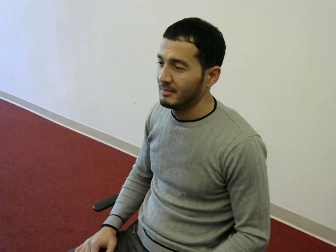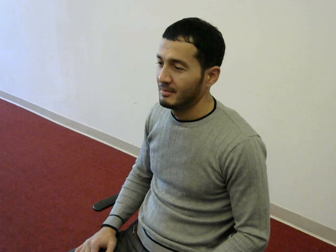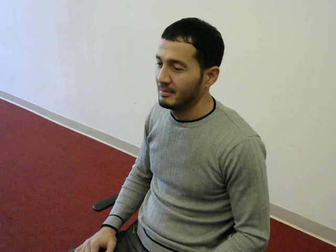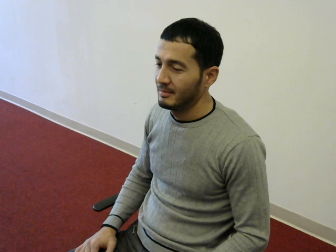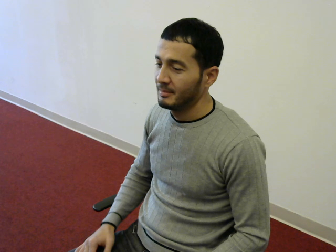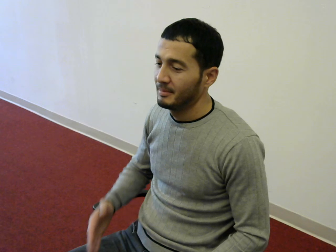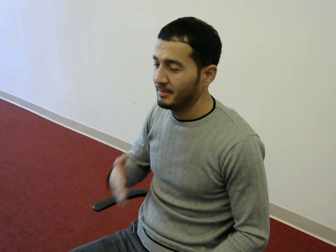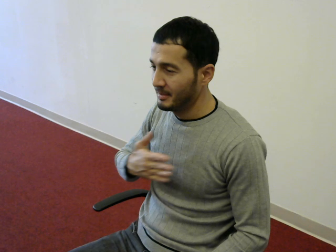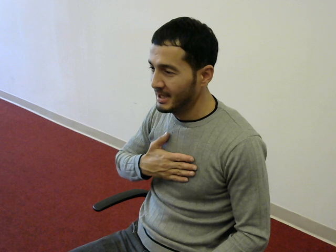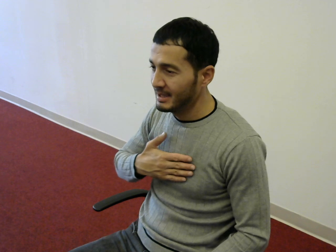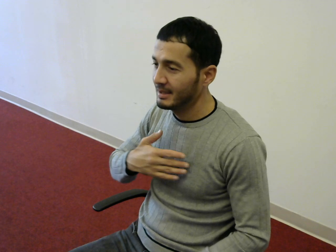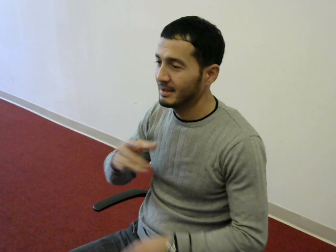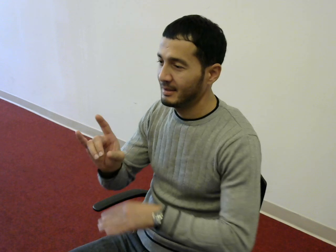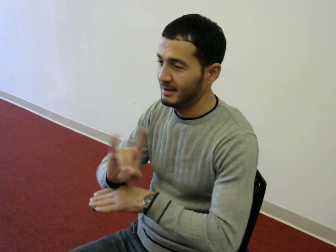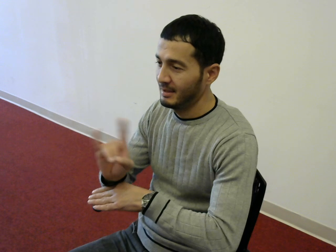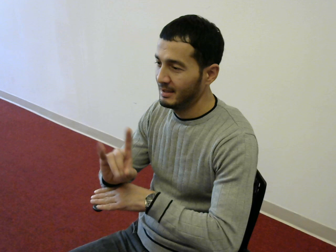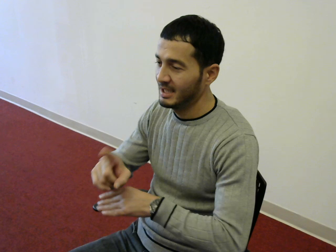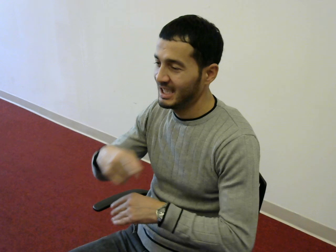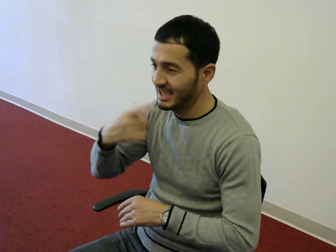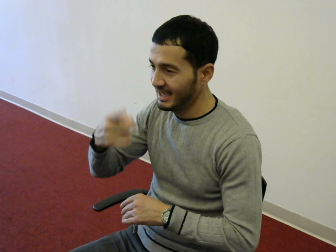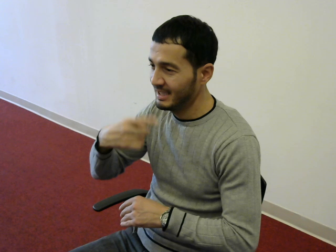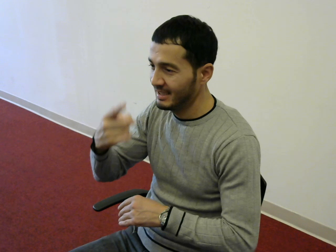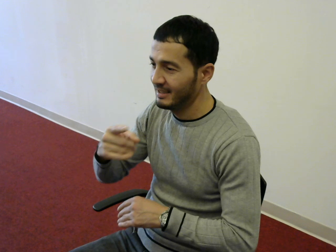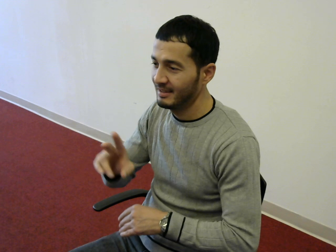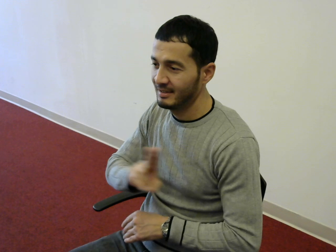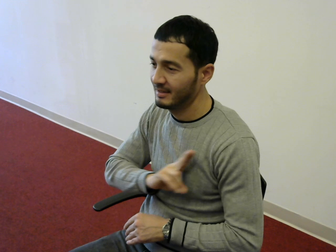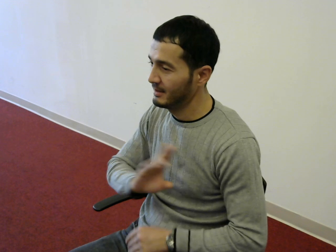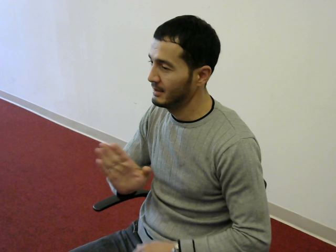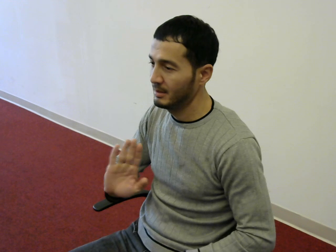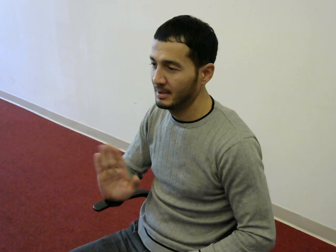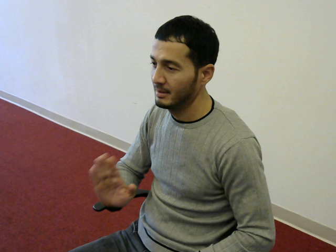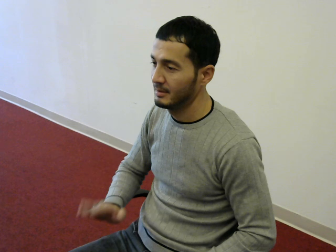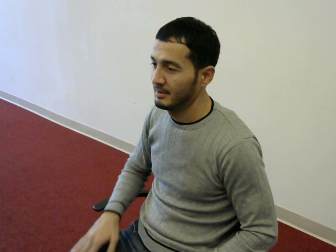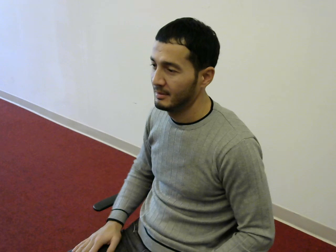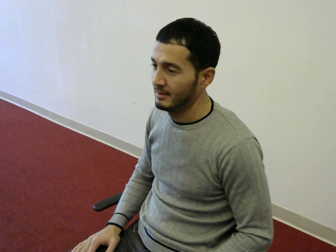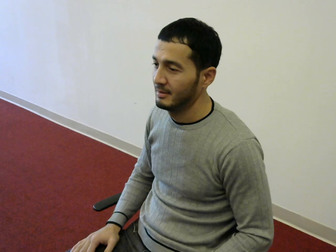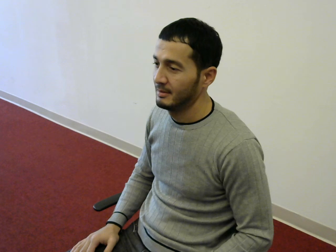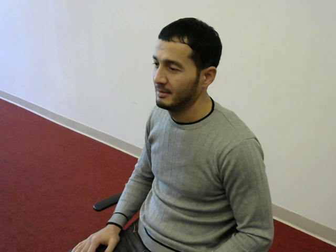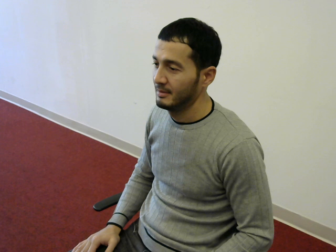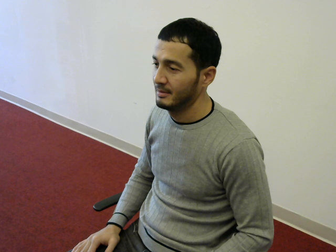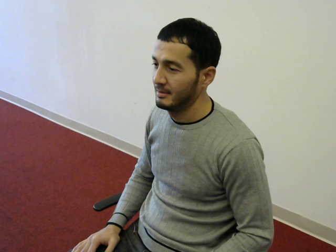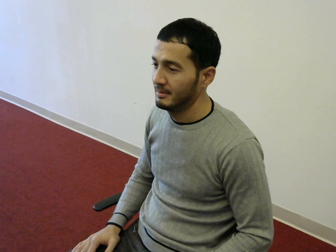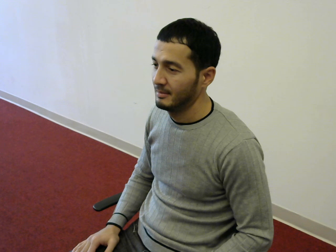Mən yalan danışmağı sevmirəm